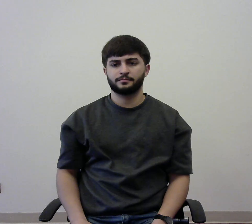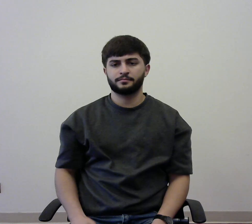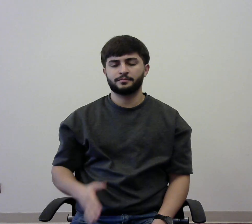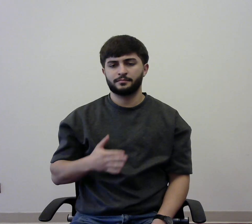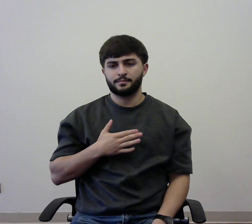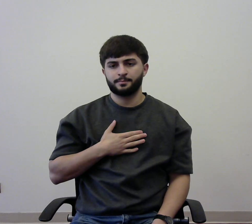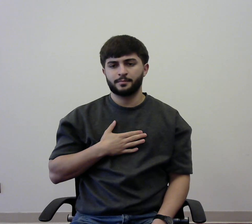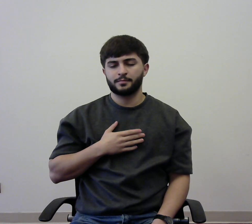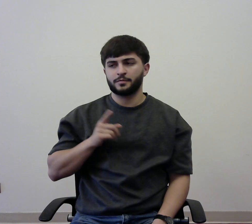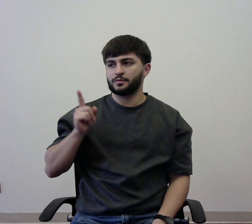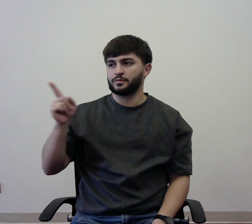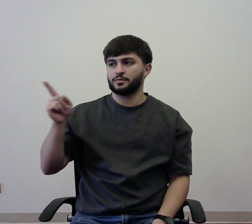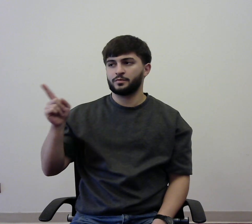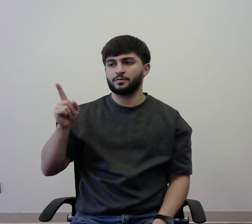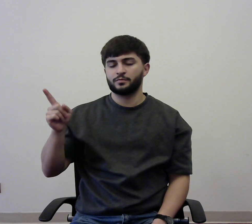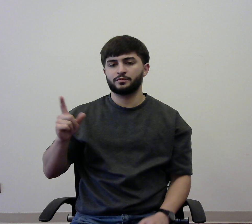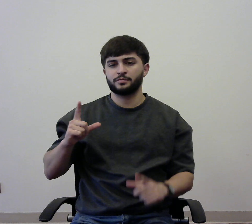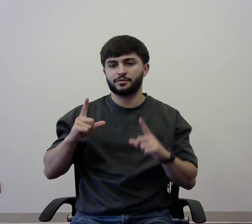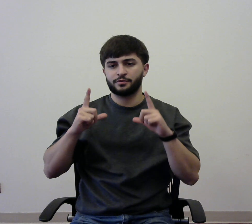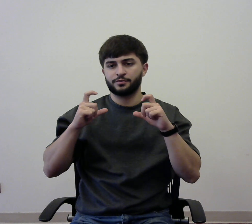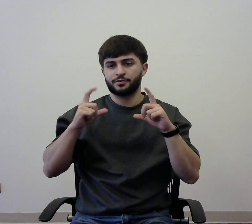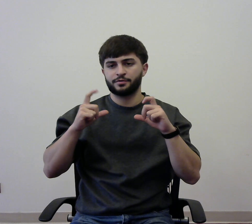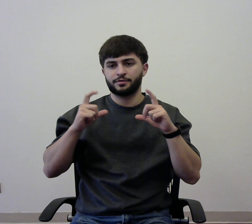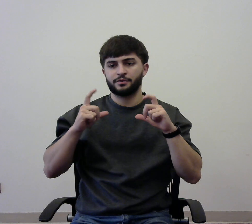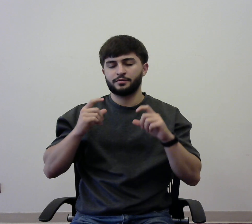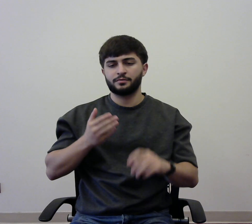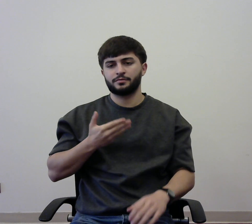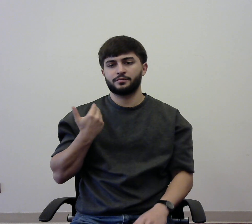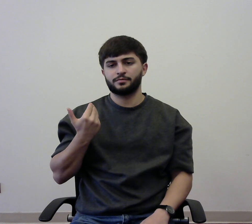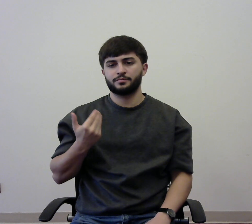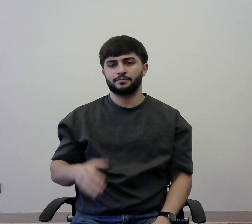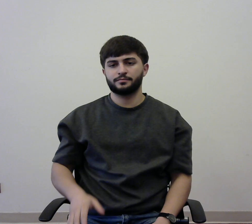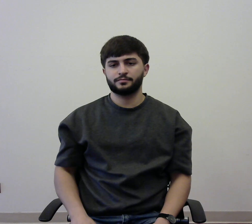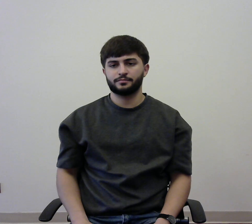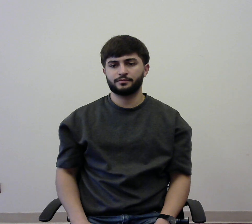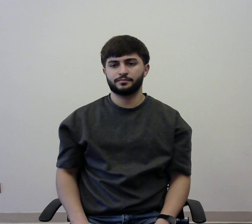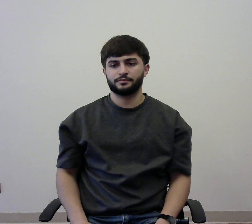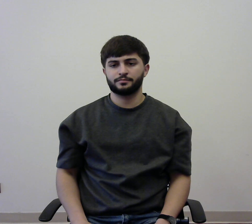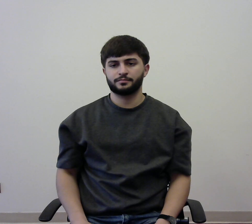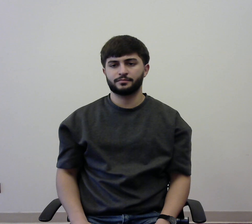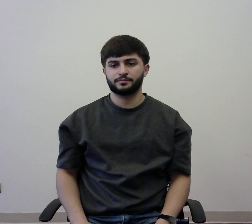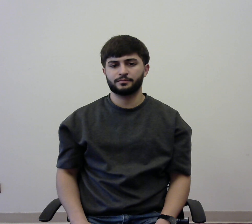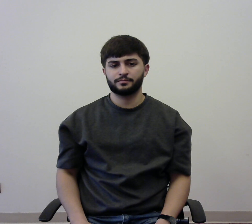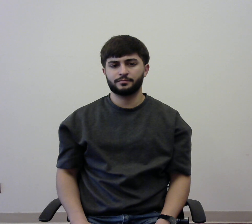Məndə onun şəkli yoxdur